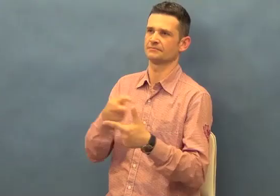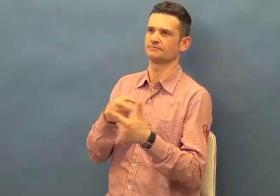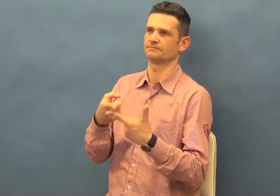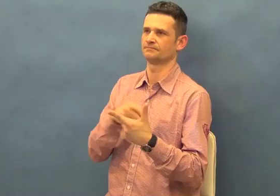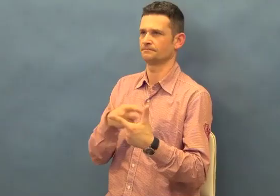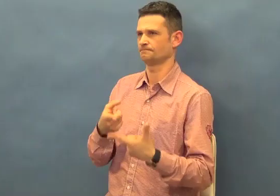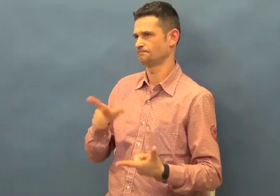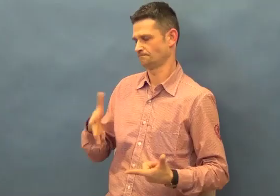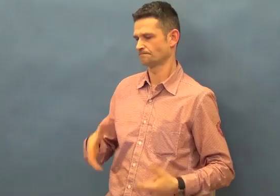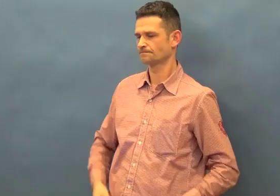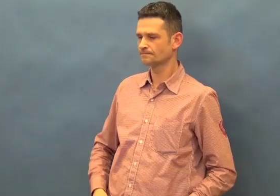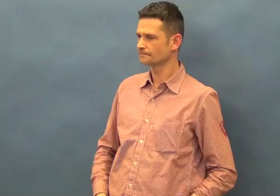W tych dwóch miejscach.